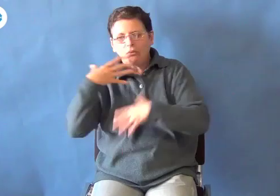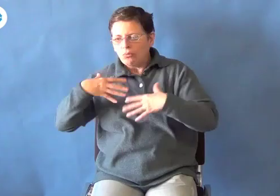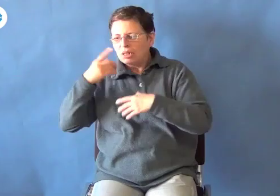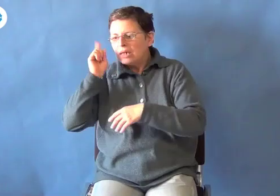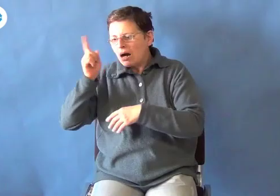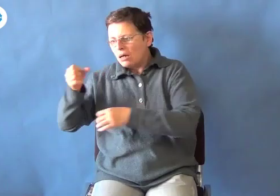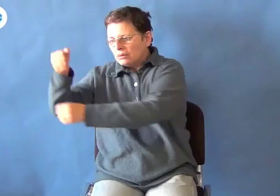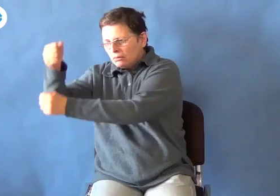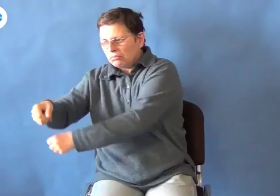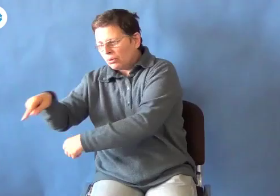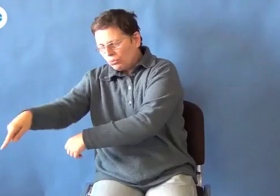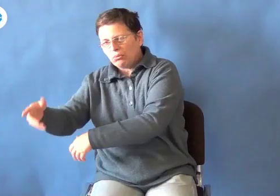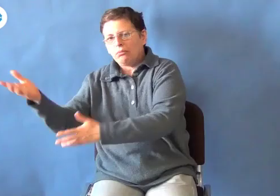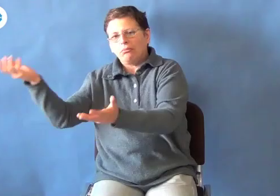Tutaj postawiono zakaz kąpieli.